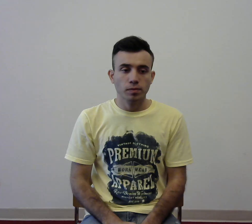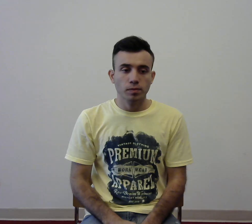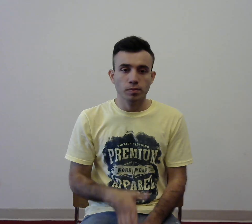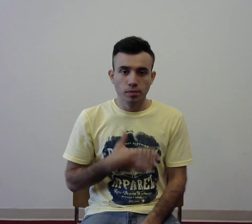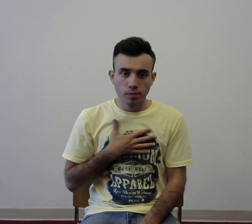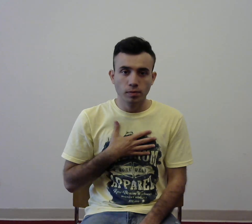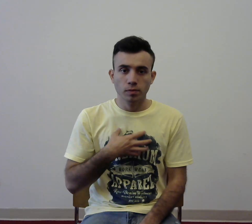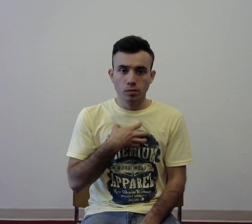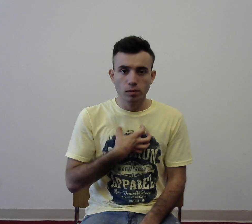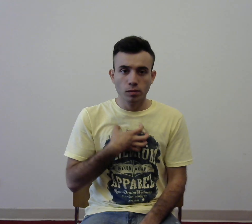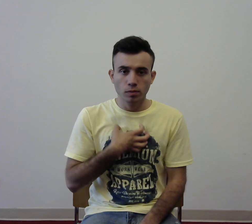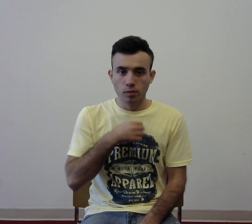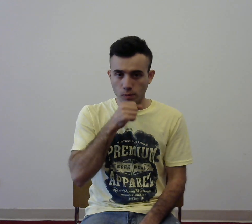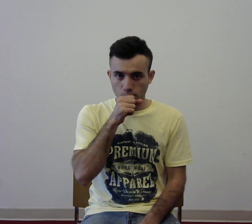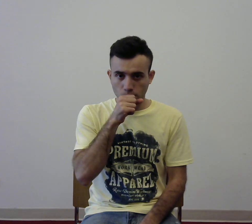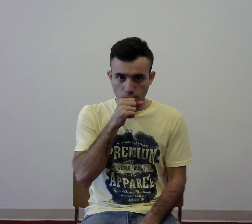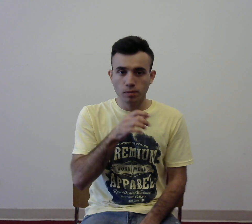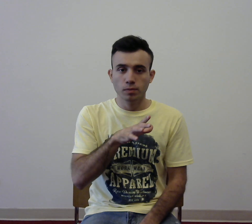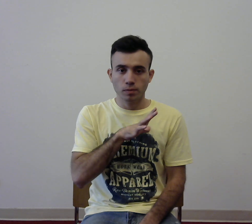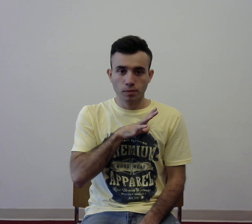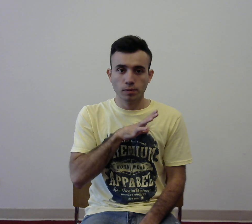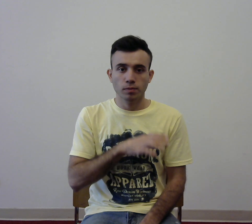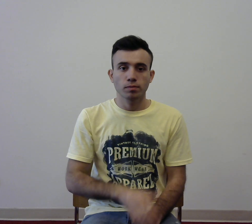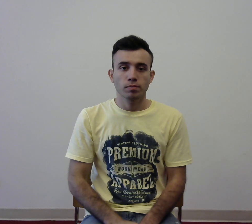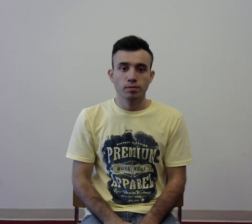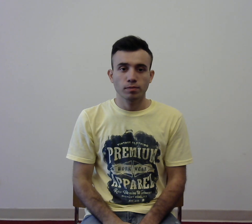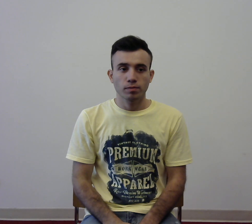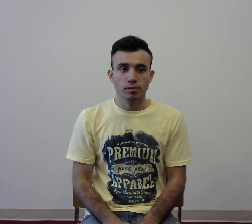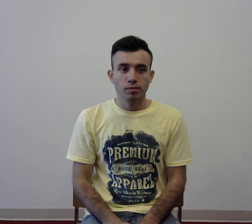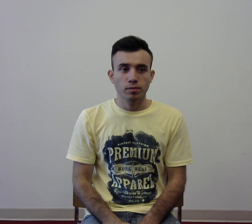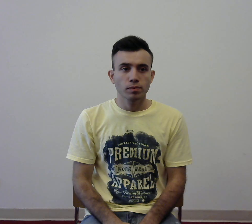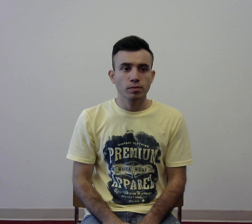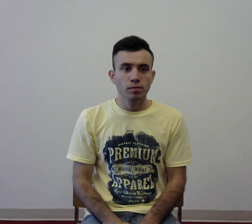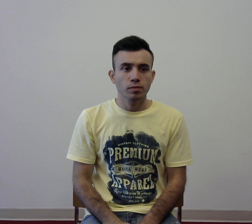Mən zökəm olmuşam